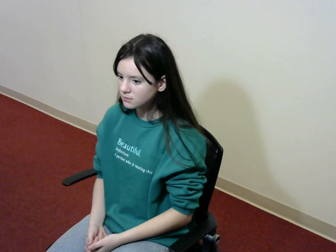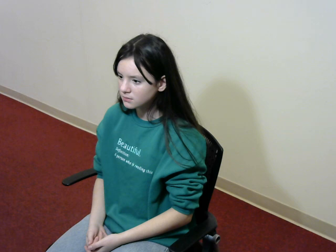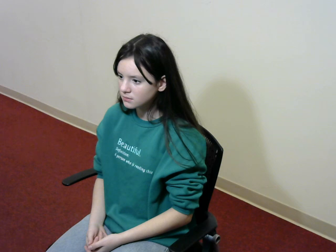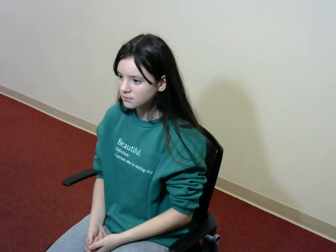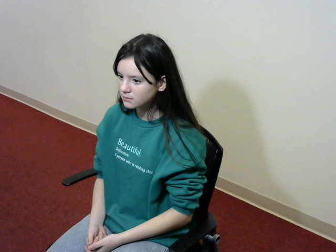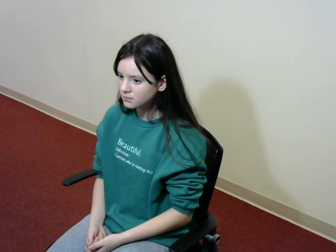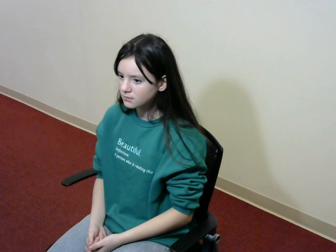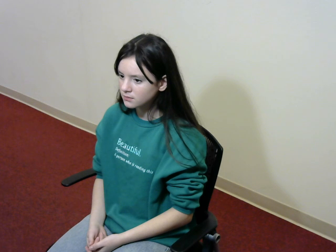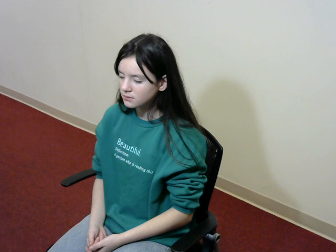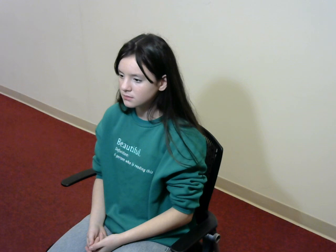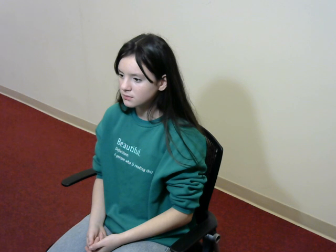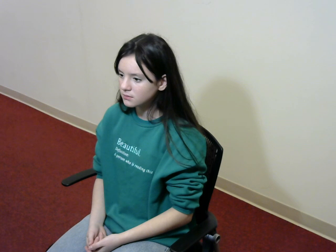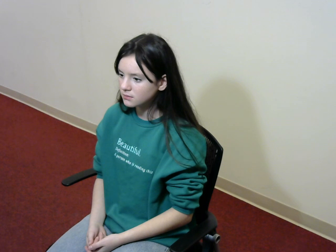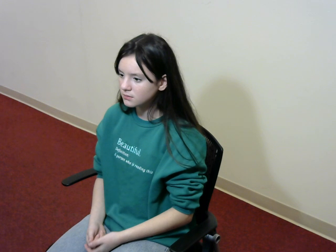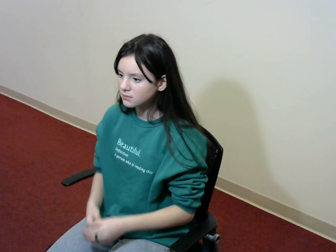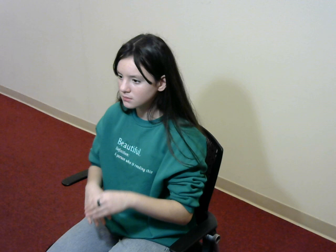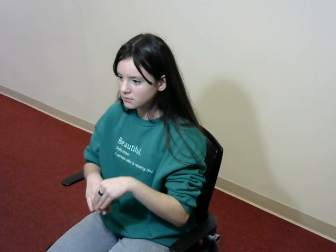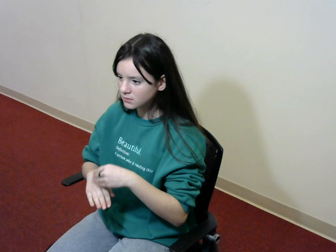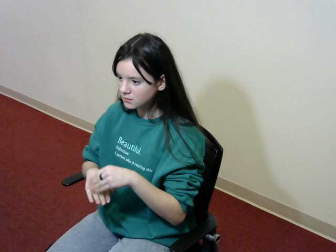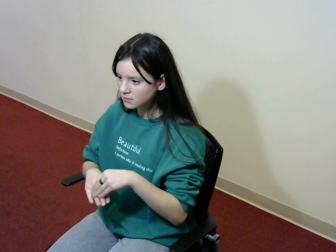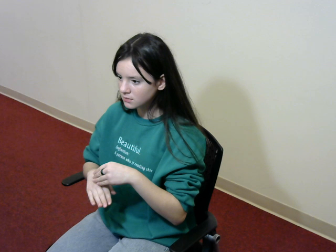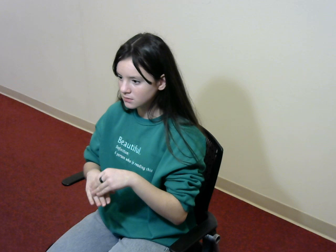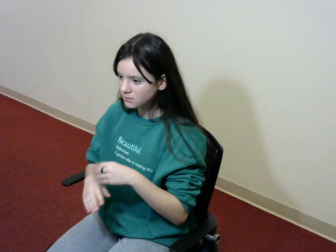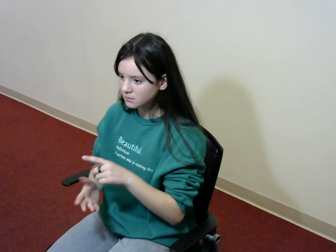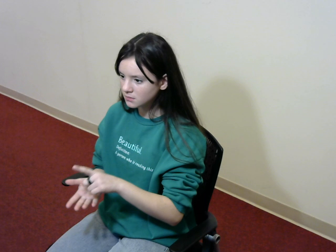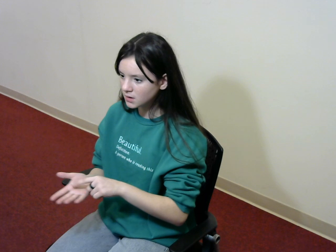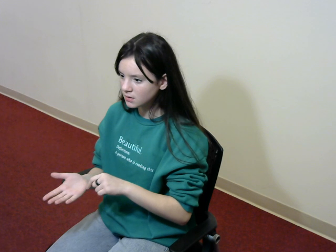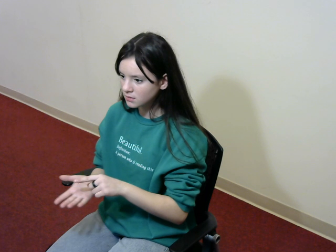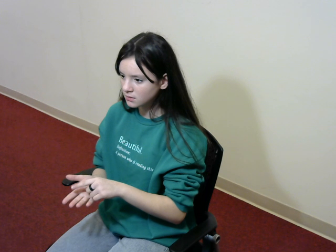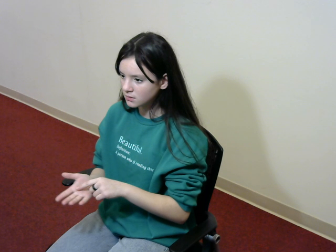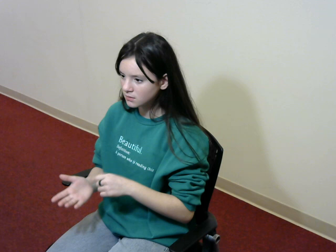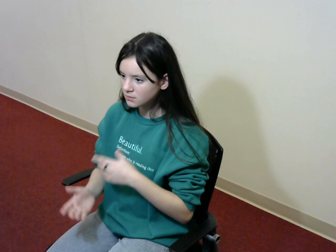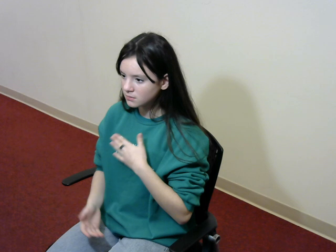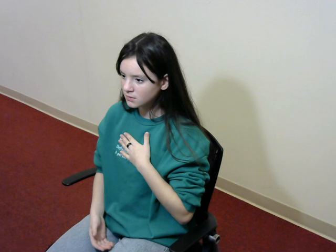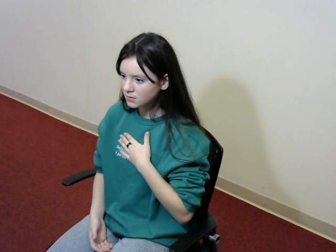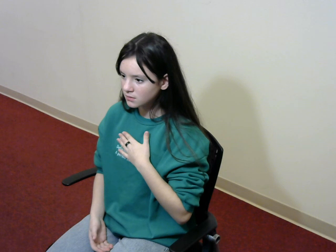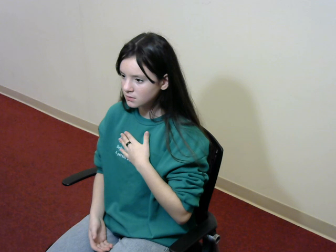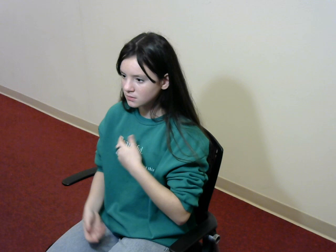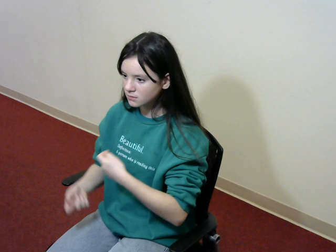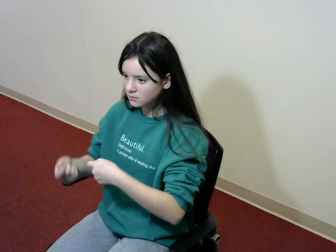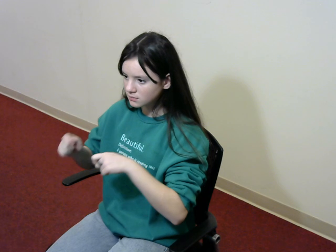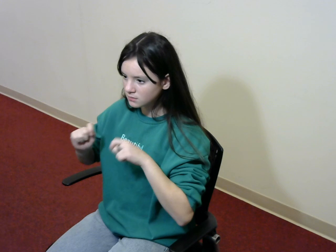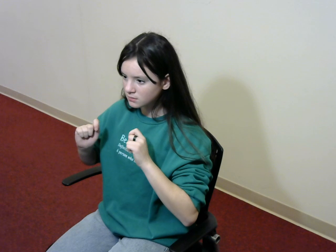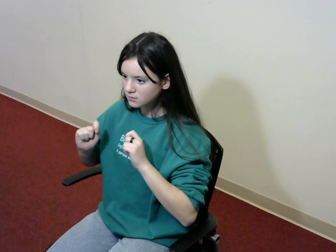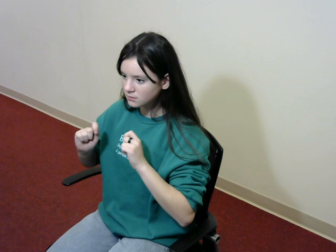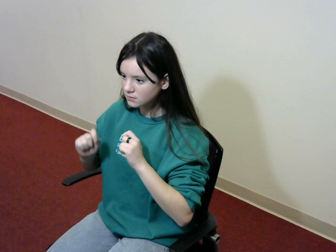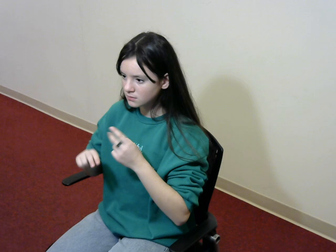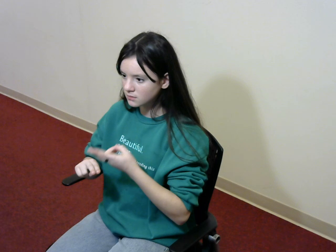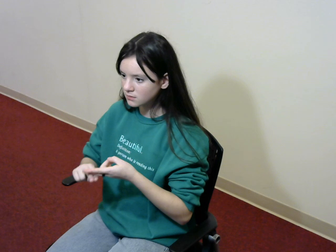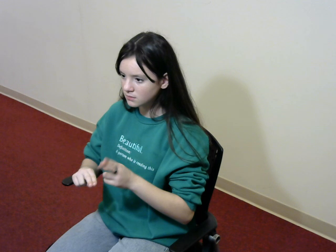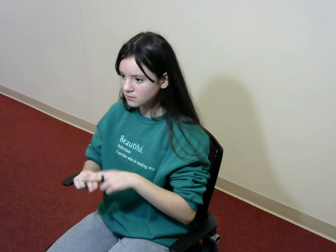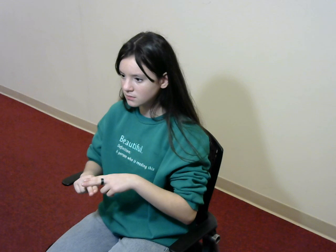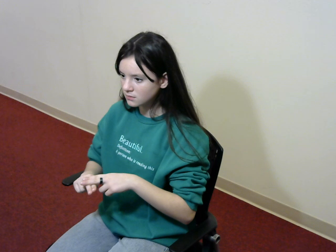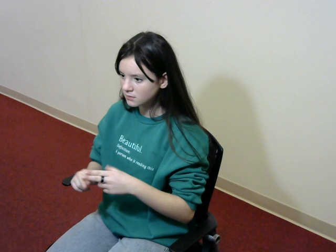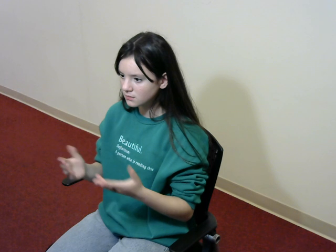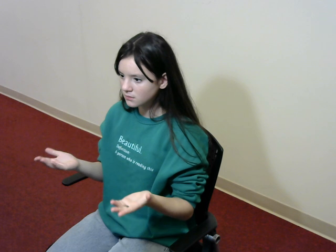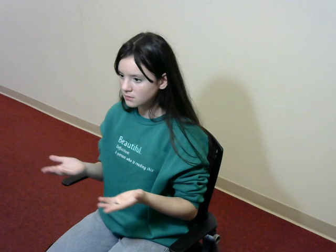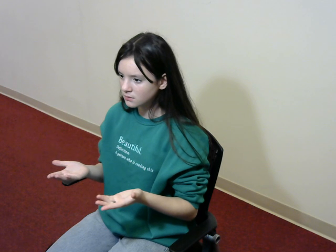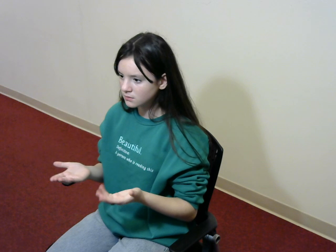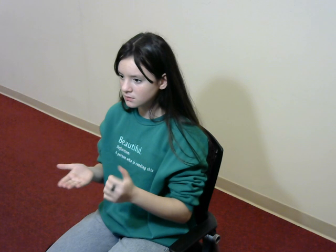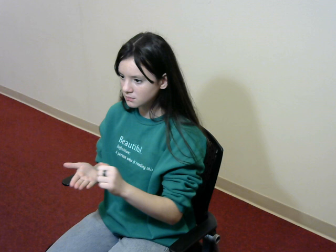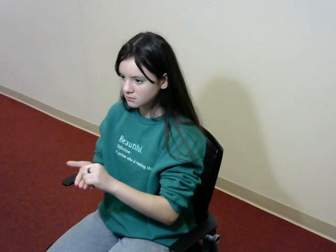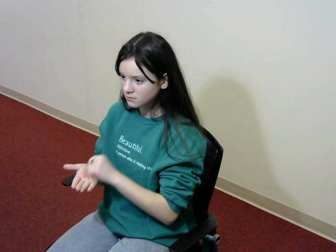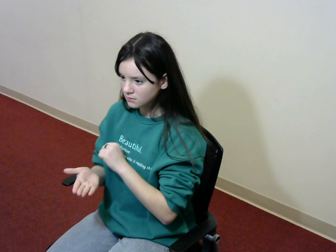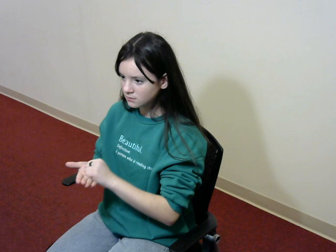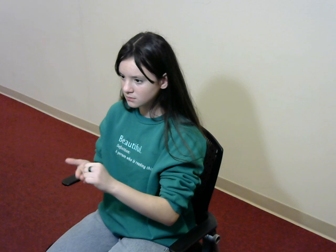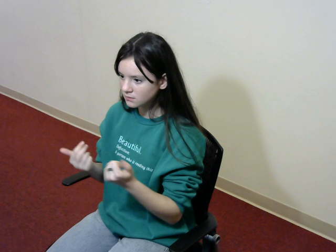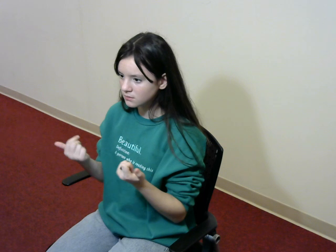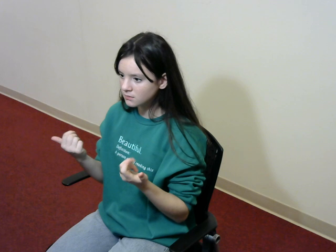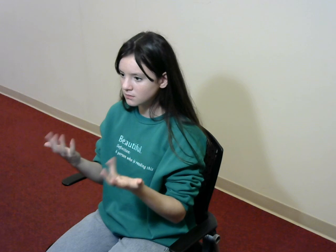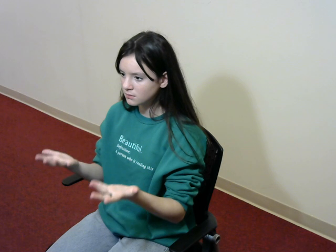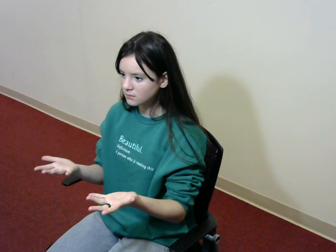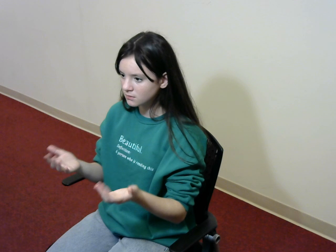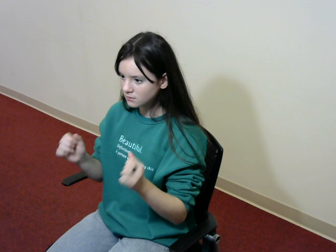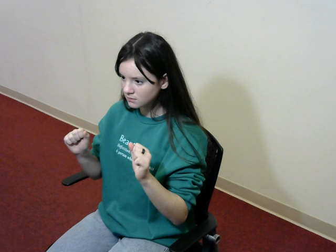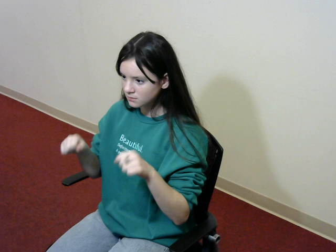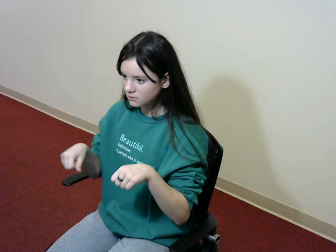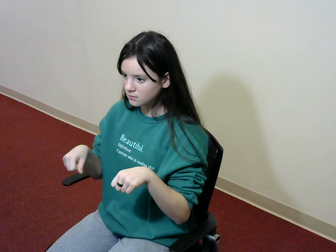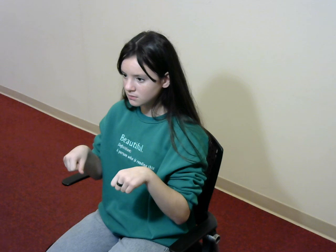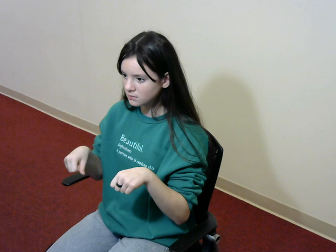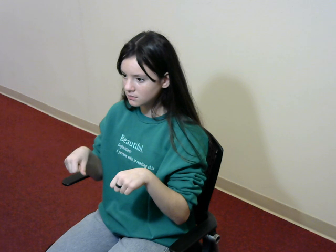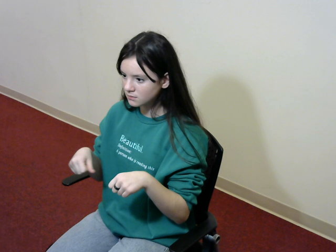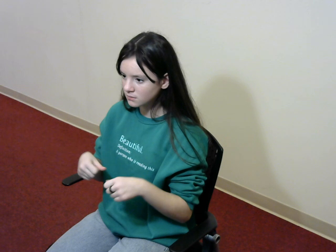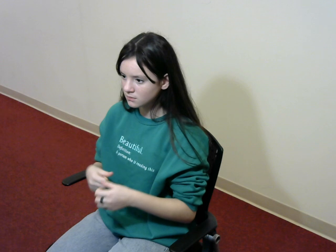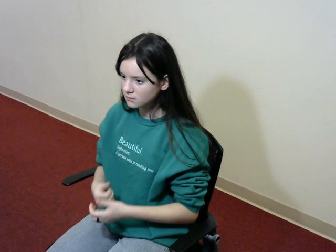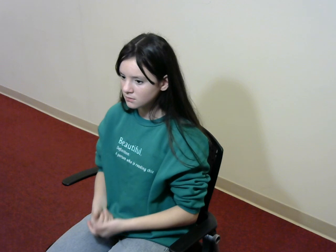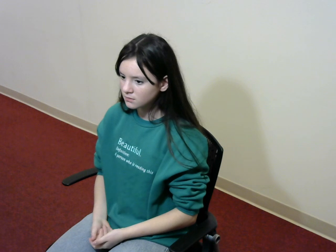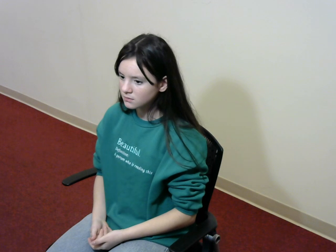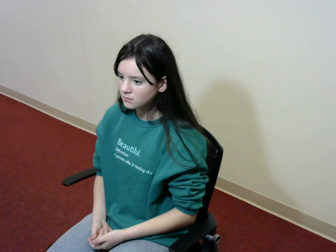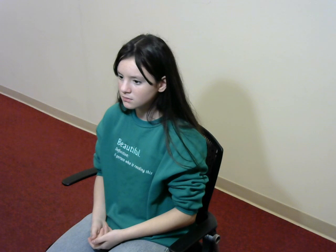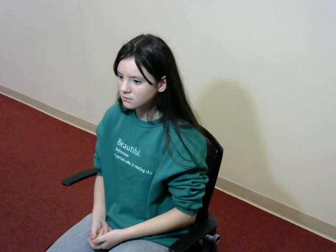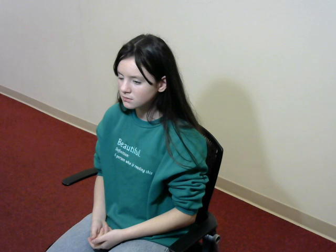Yoldaşımın pensiyasını mənə köçürmək üçün hansı sənədlər tələb olunur?